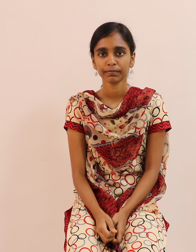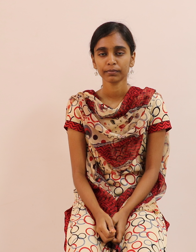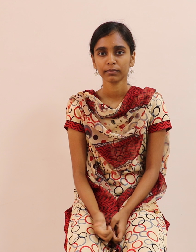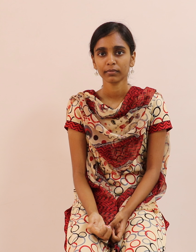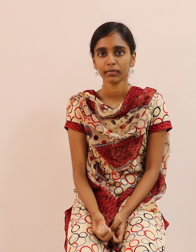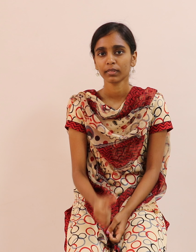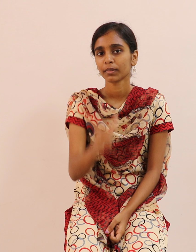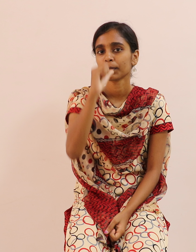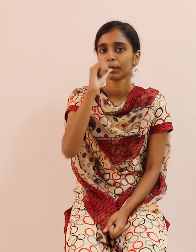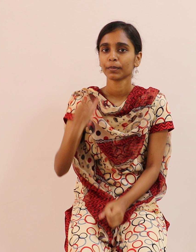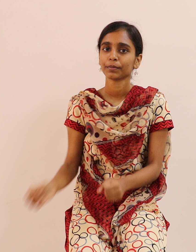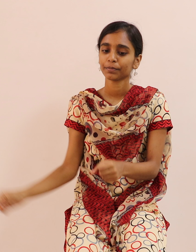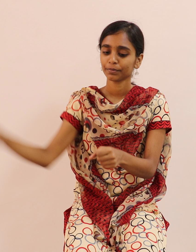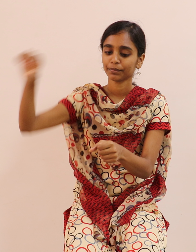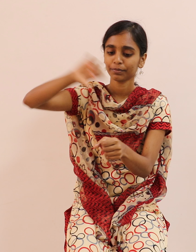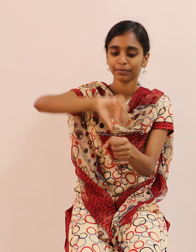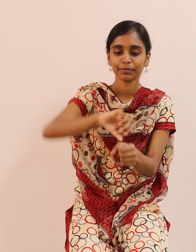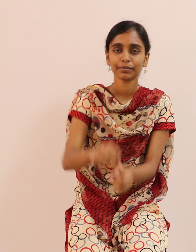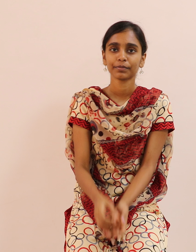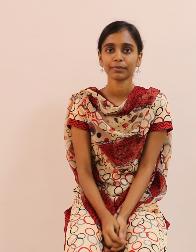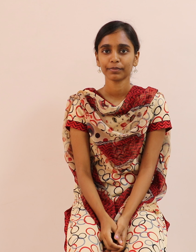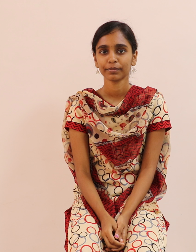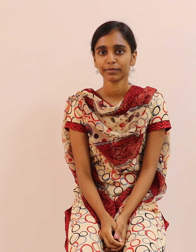pour some more water into the glass